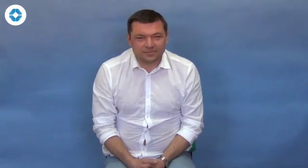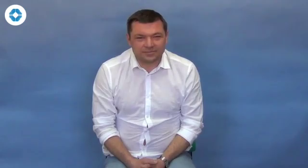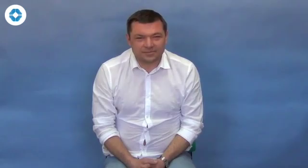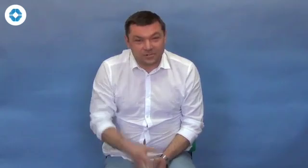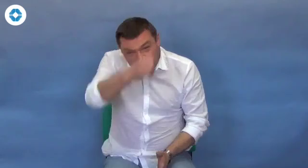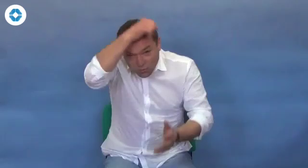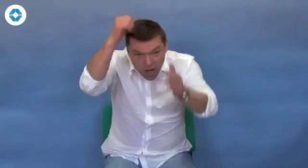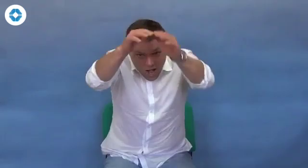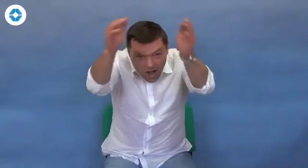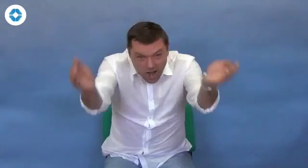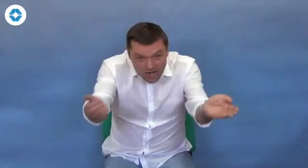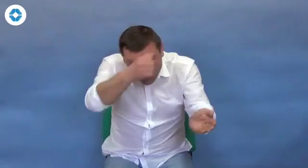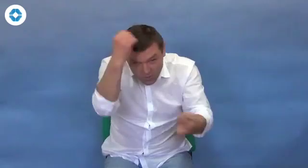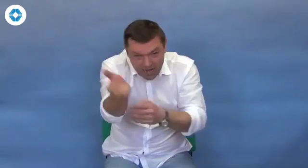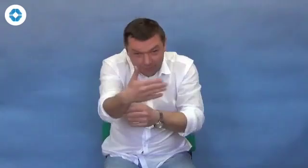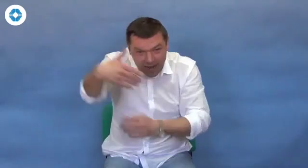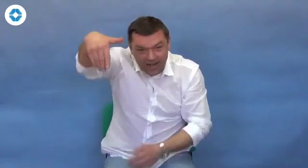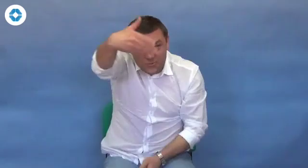Szklane akwarium, a w środku pływa ryba.